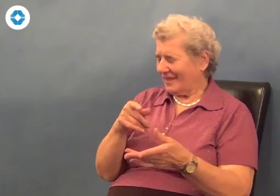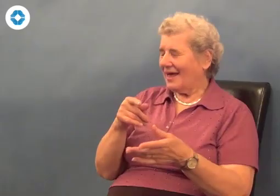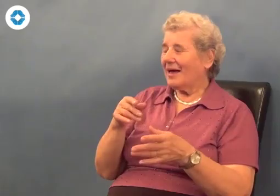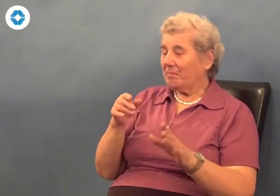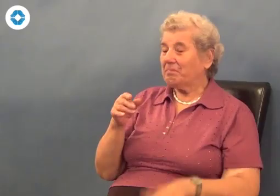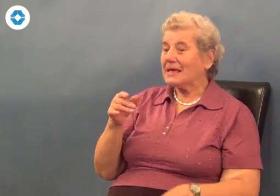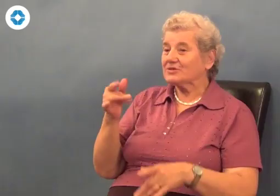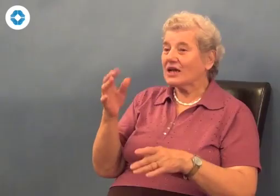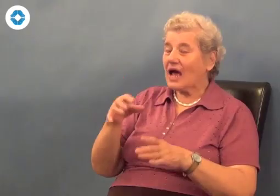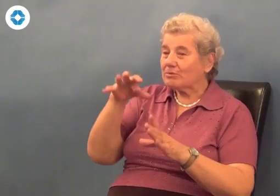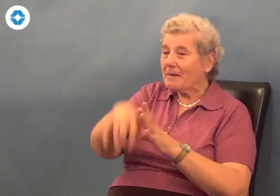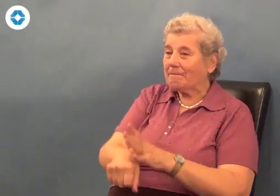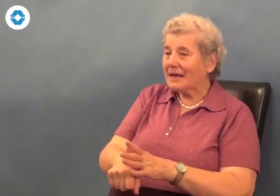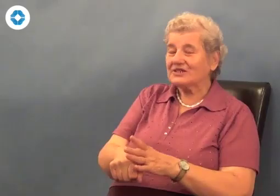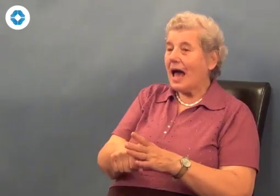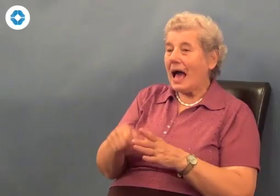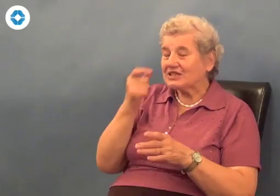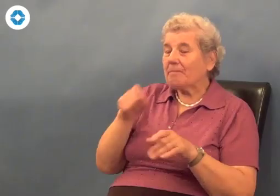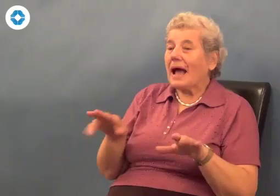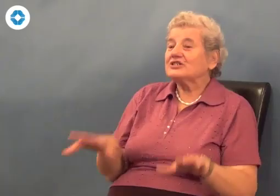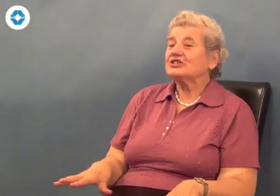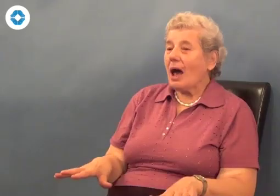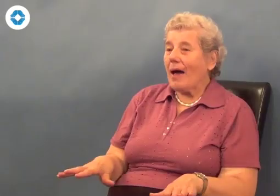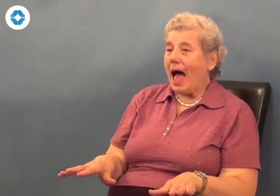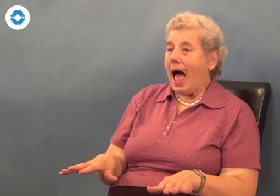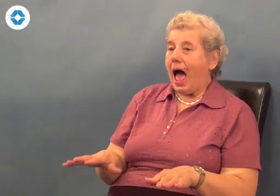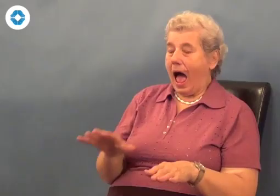To pies chciał złapać żabkę, ale ona siedziała.